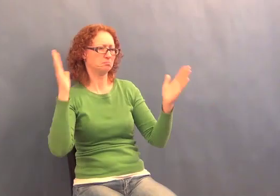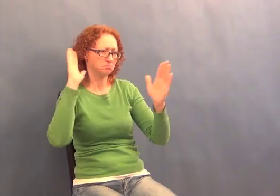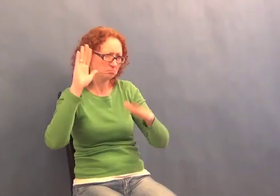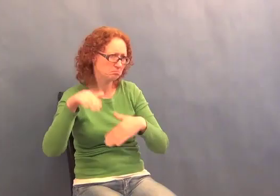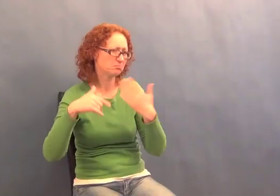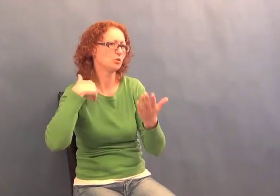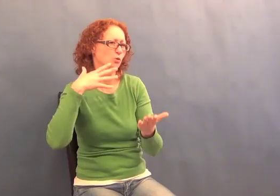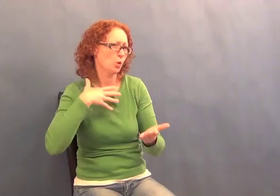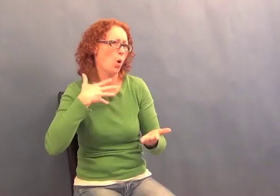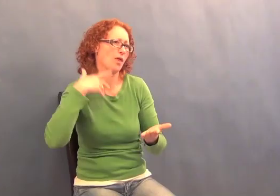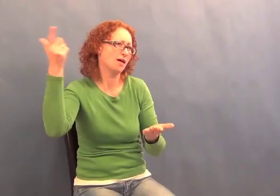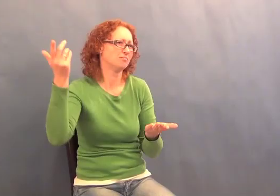Później coś poczuł.